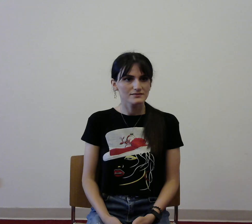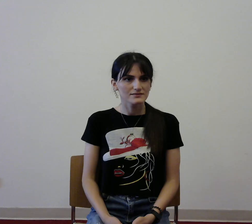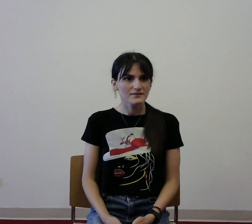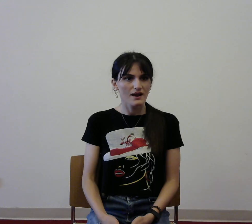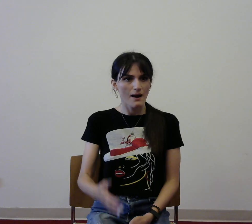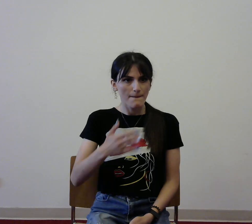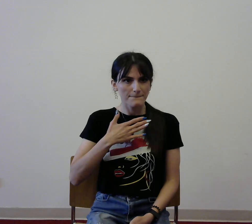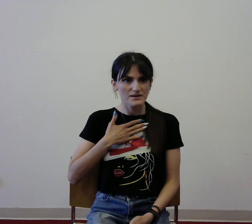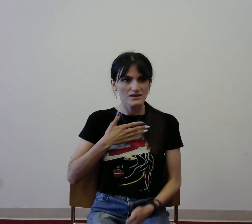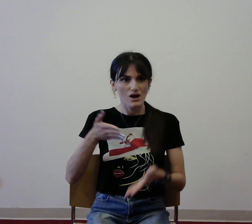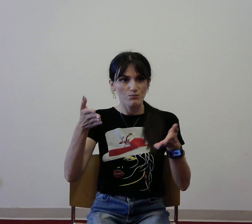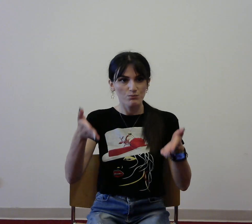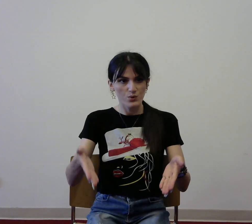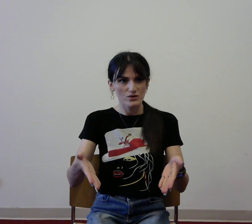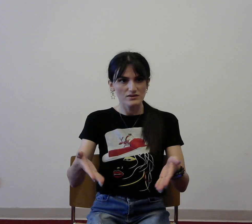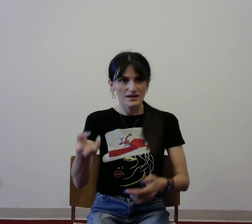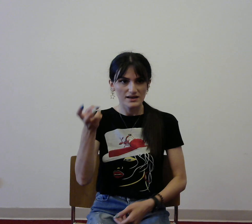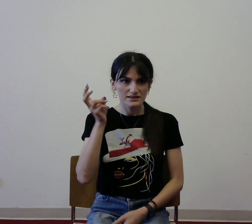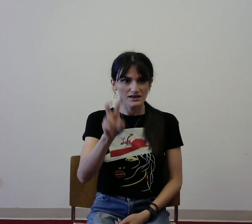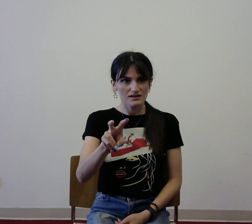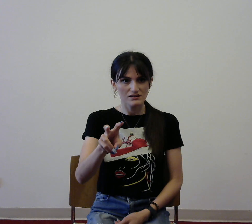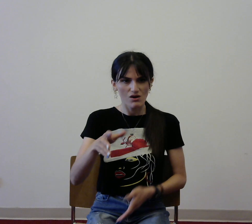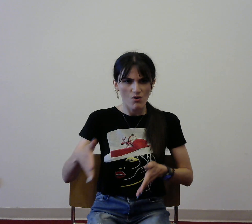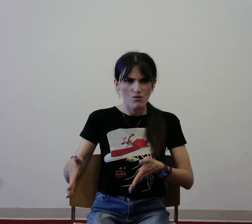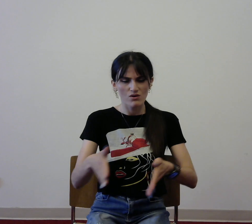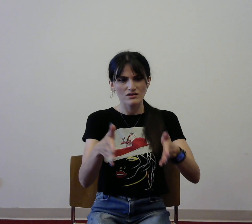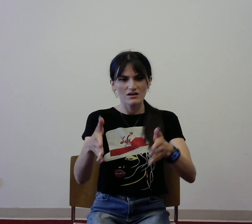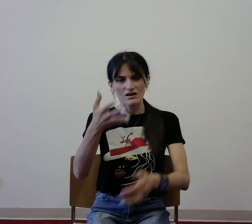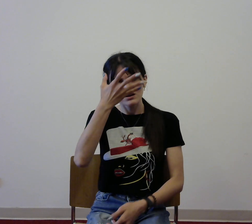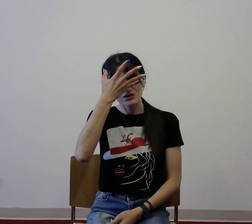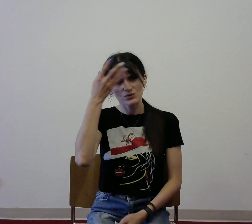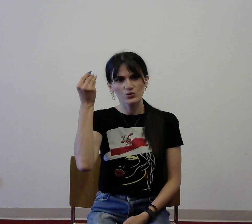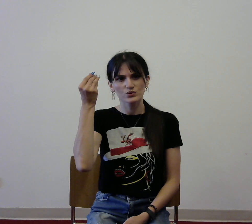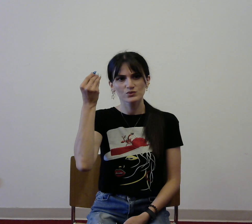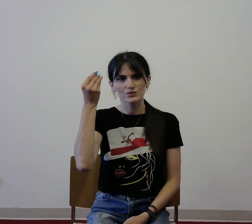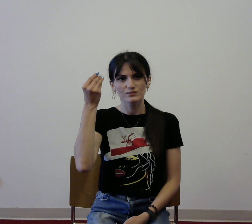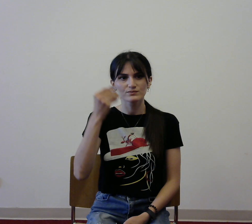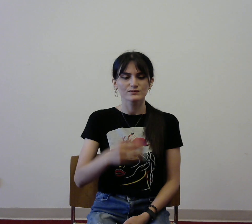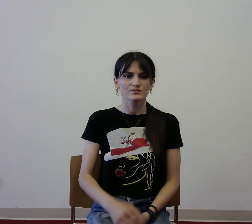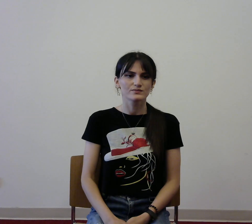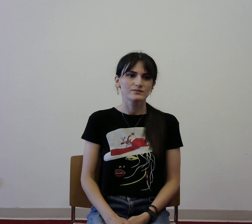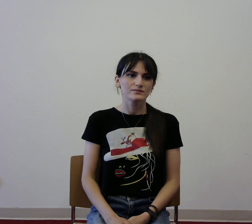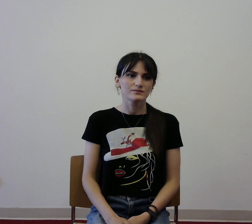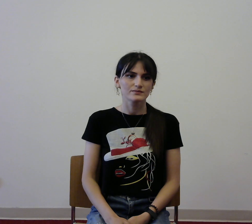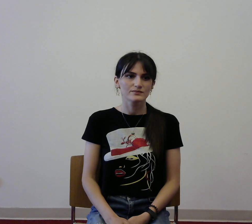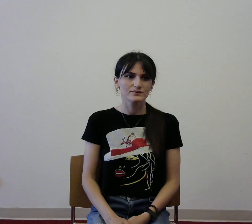Mən bura gələn yolu unutmuşam